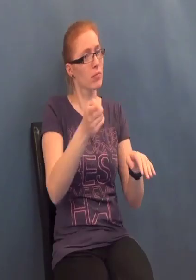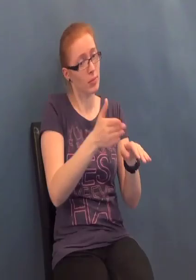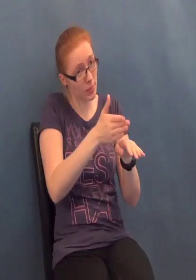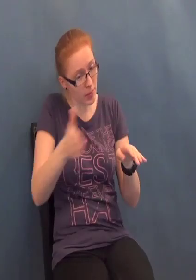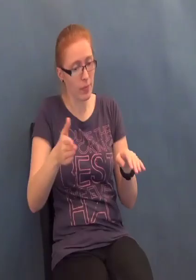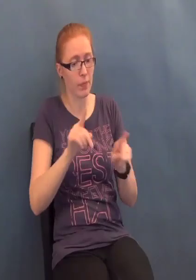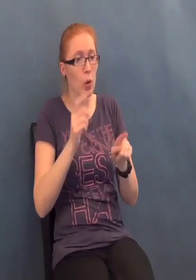Więc nie wolno, trzeba się odsunąć.